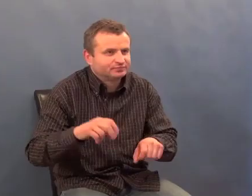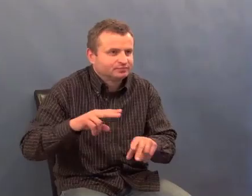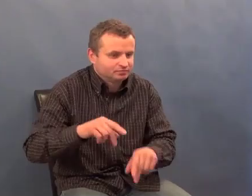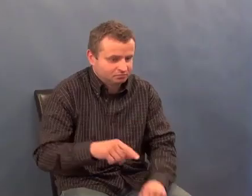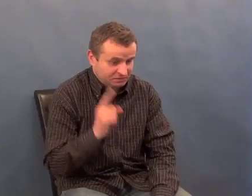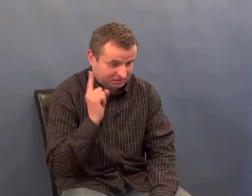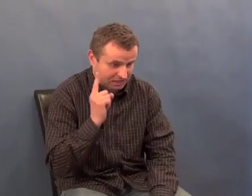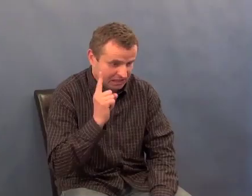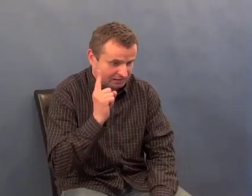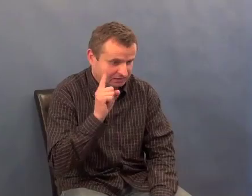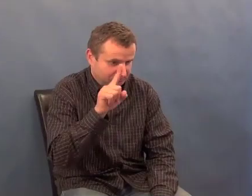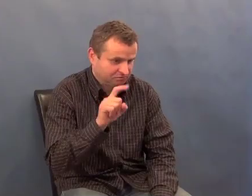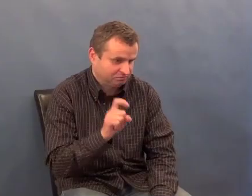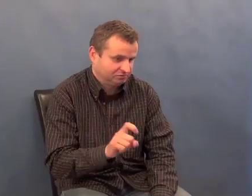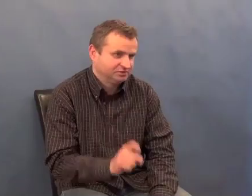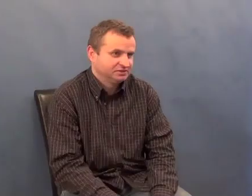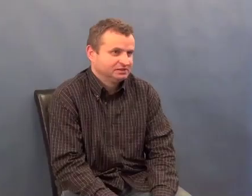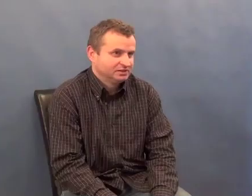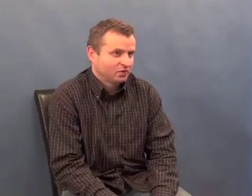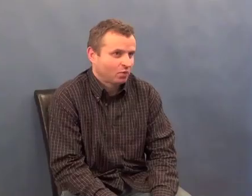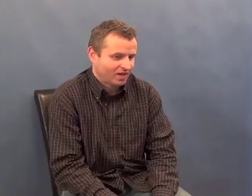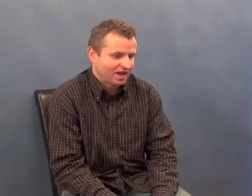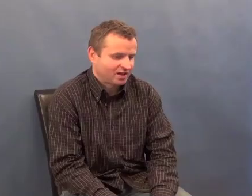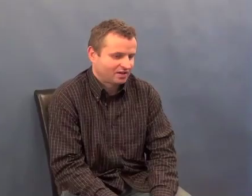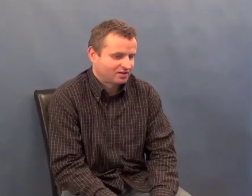To zakaz, bo jest narysowany wykrzyknik.